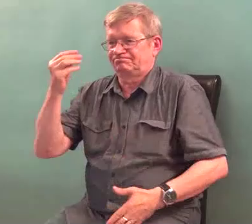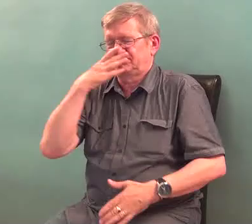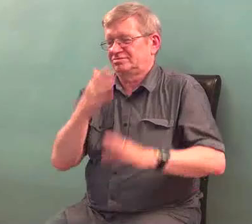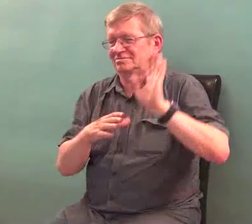Zostawmy to.